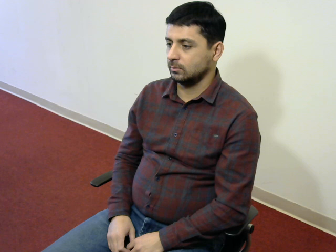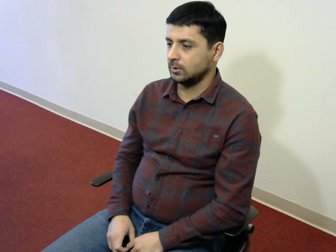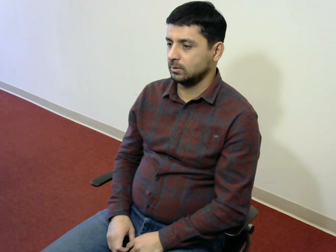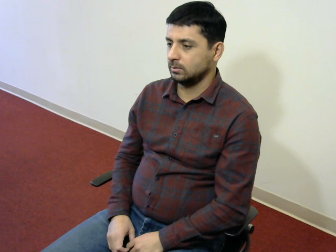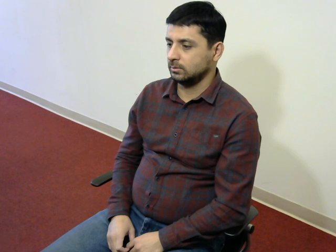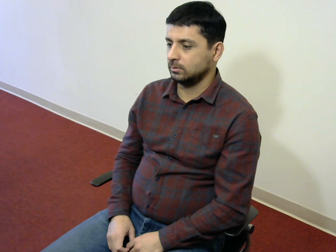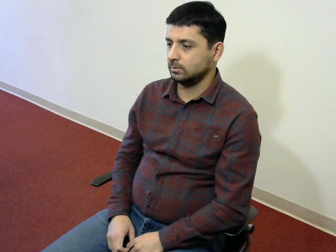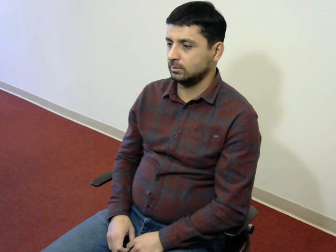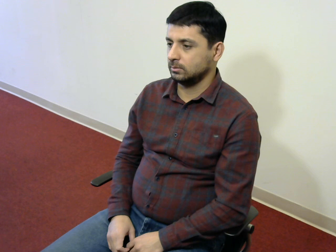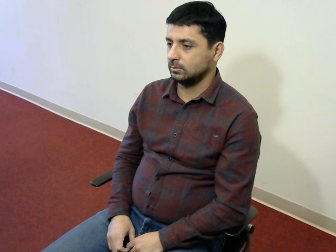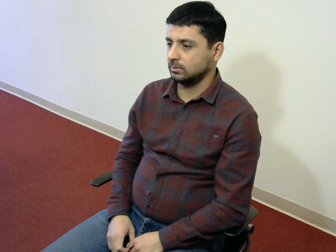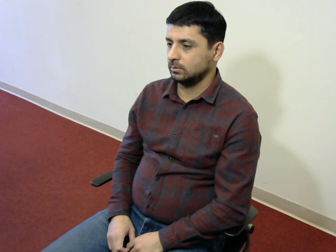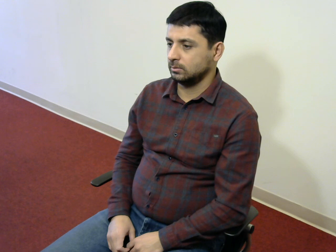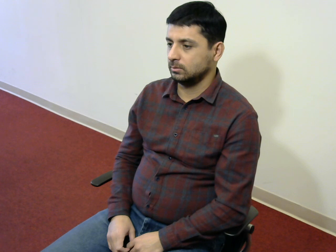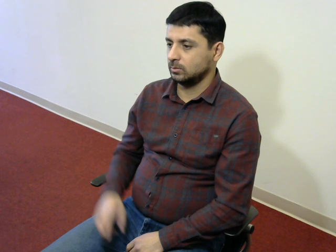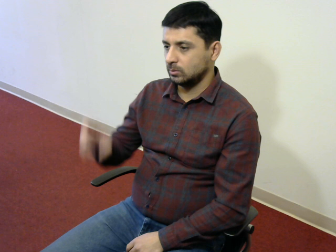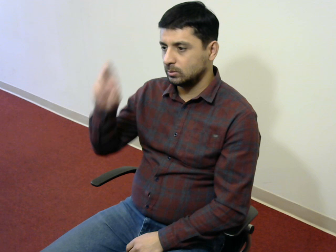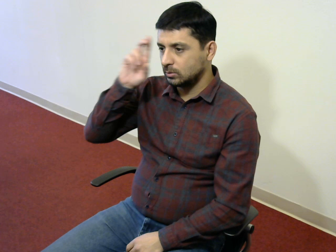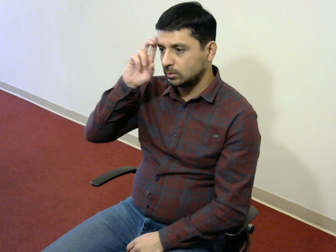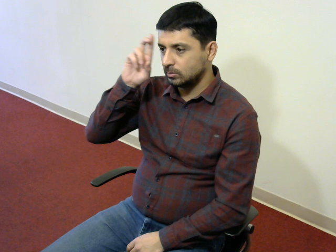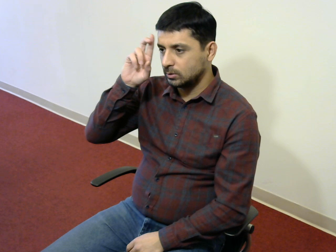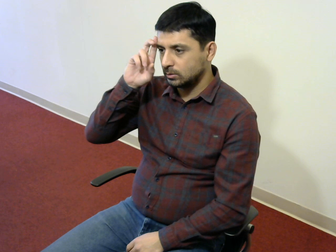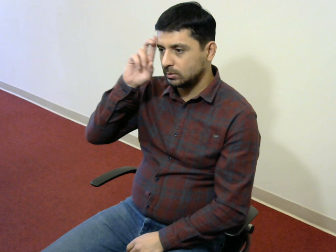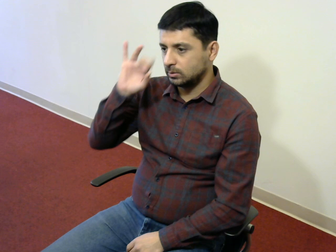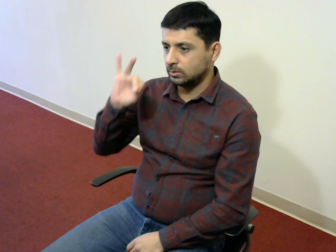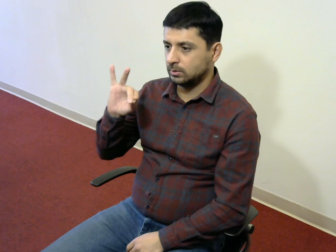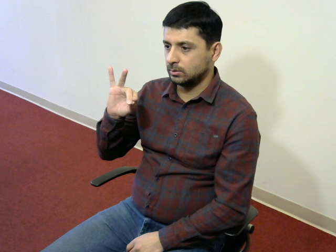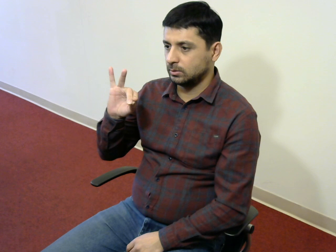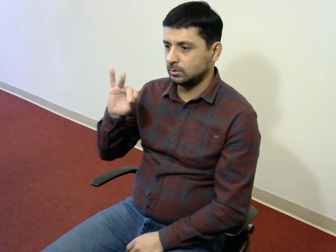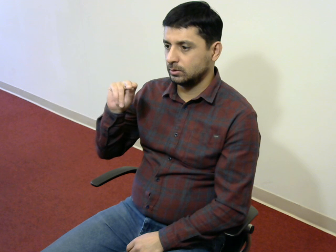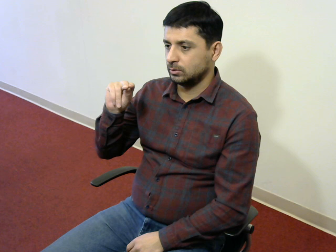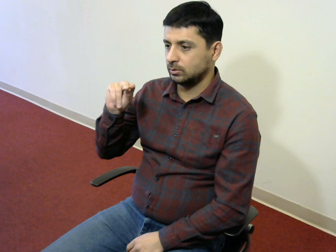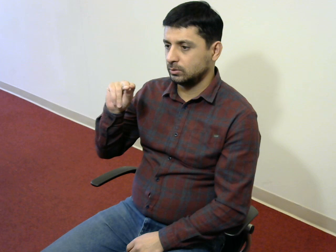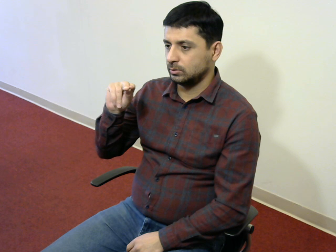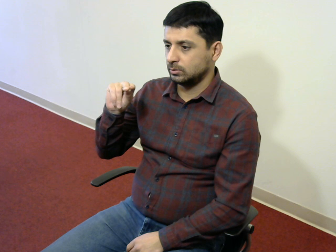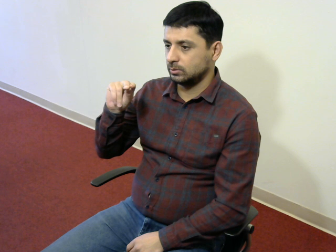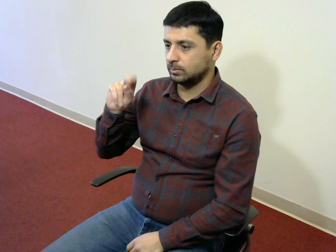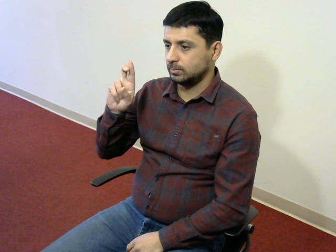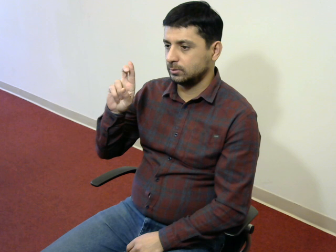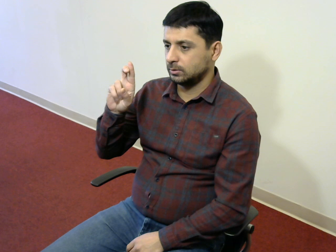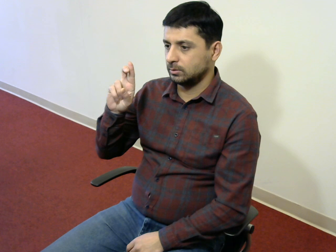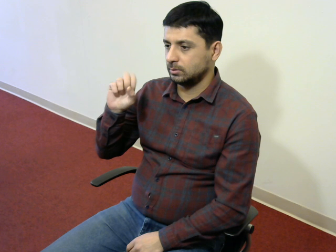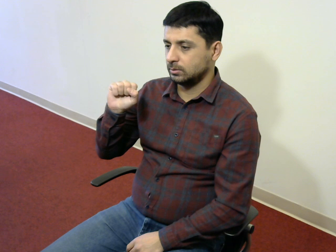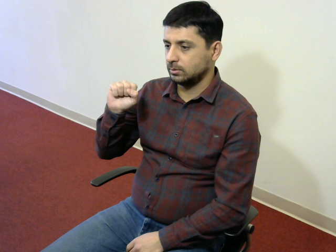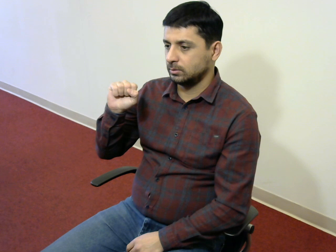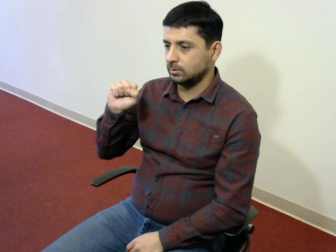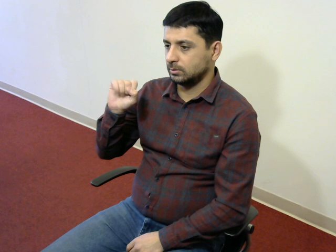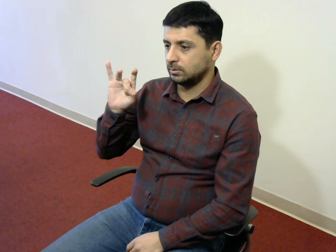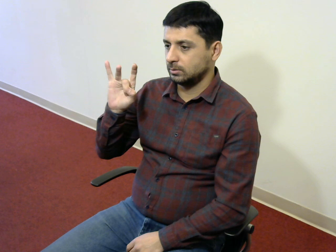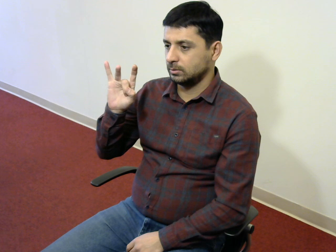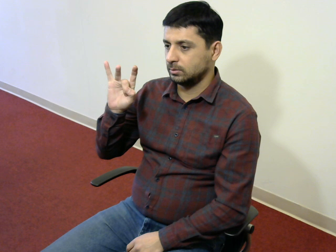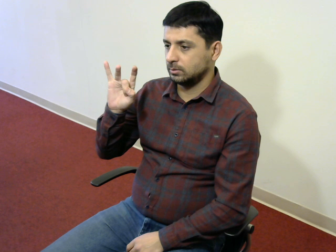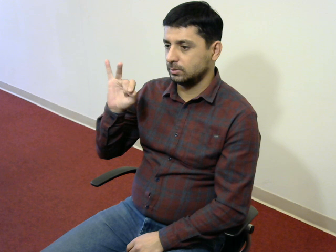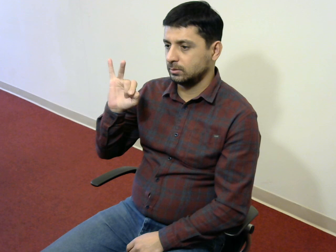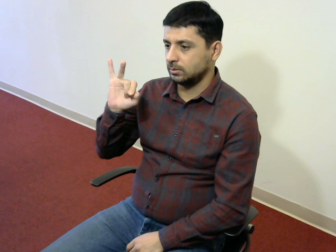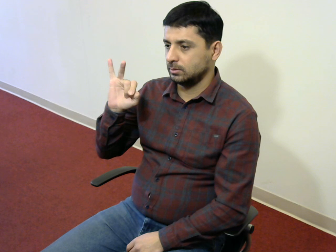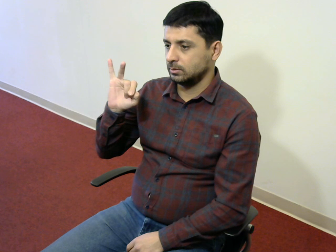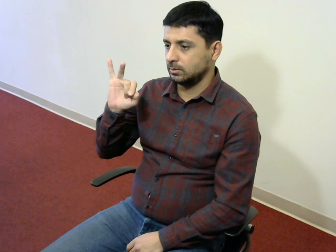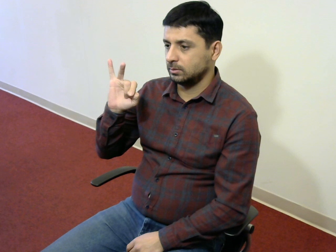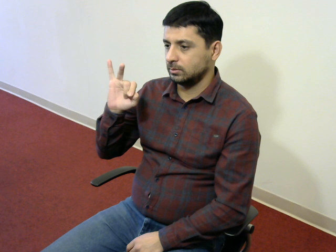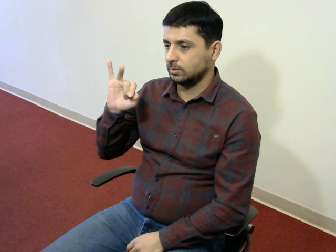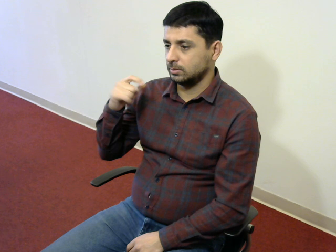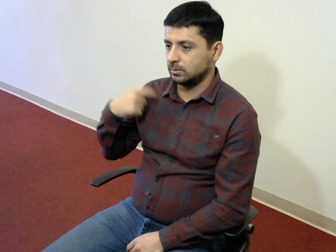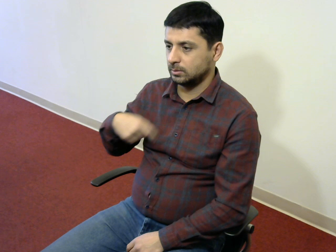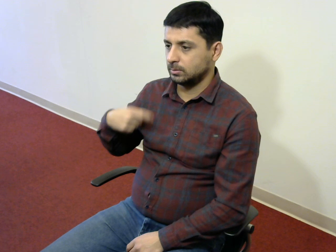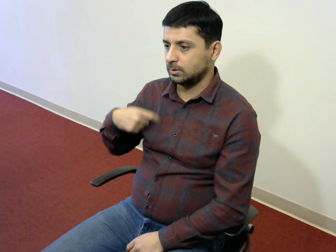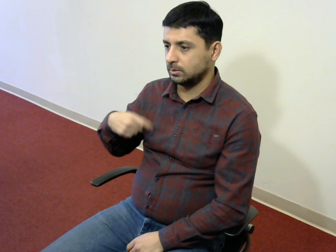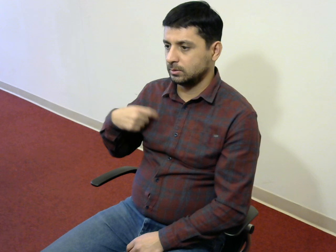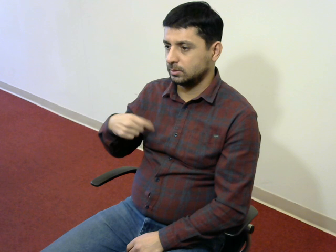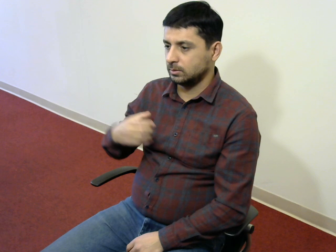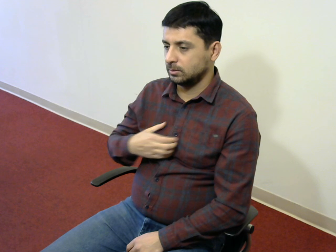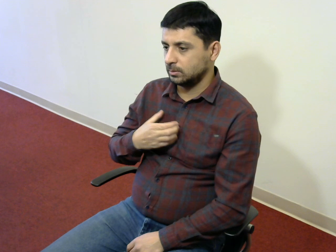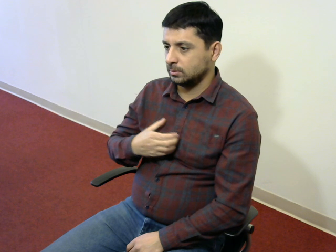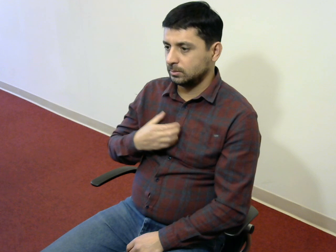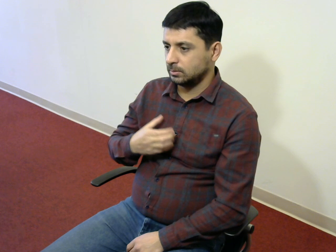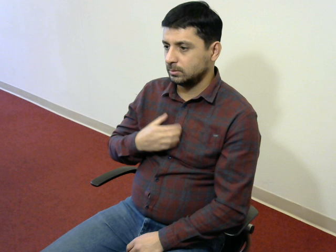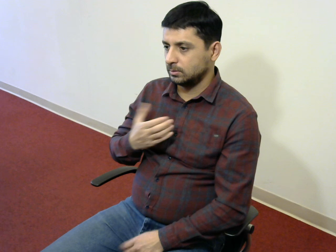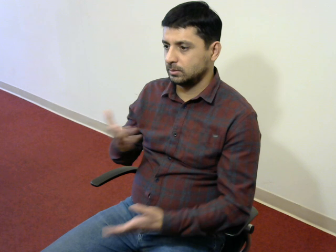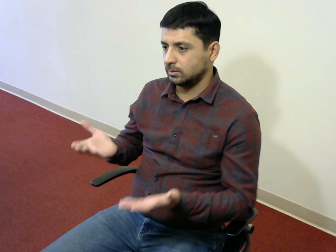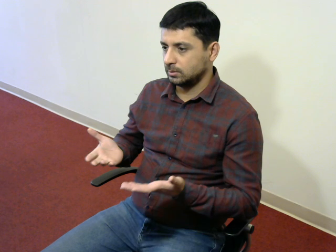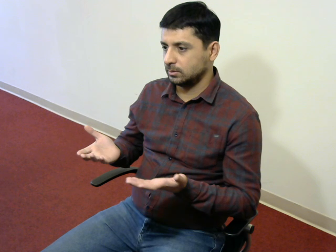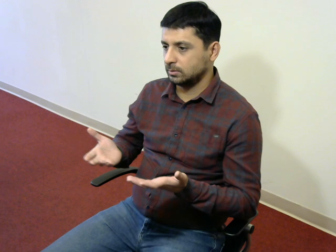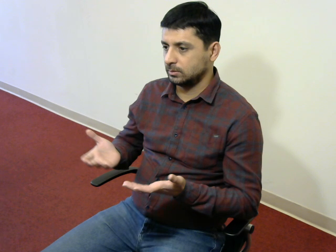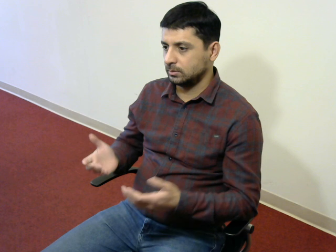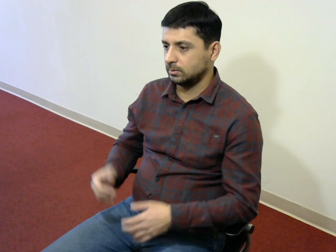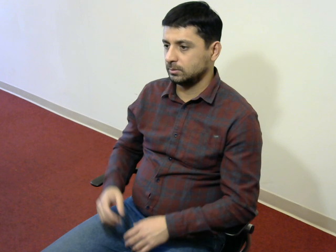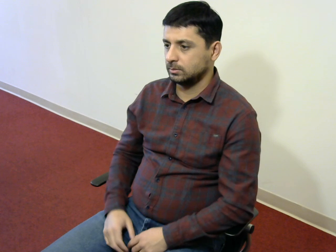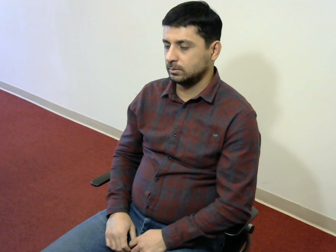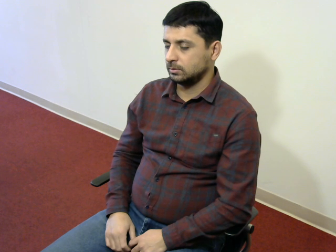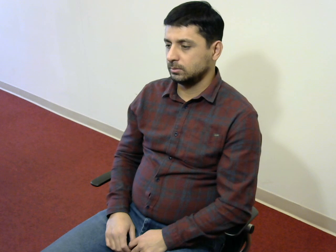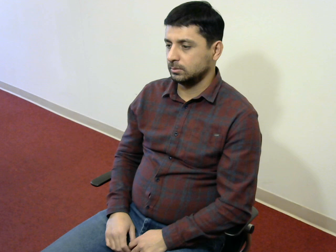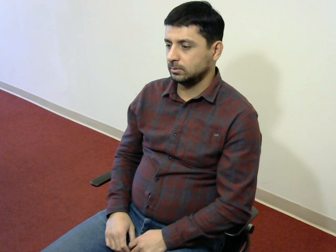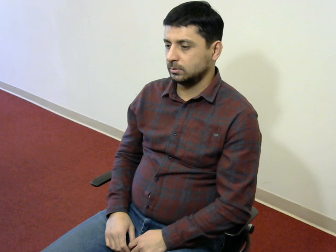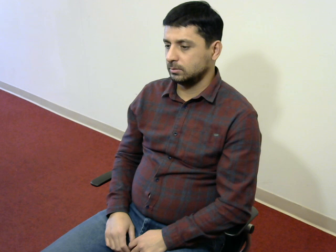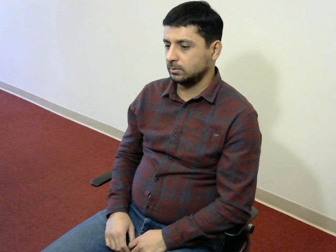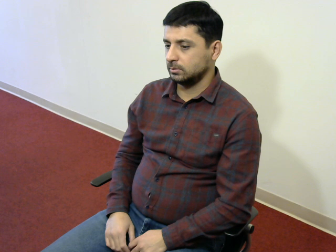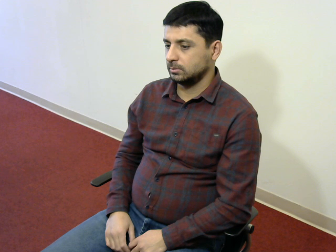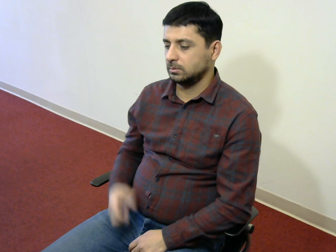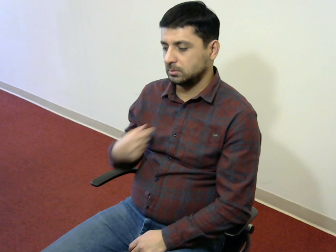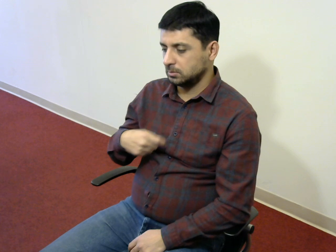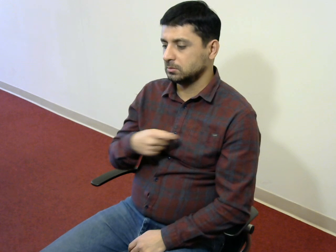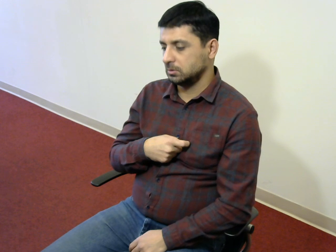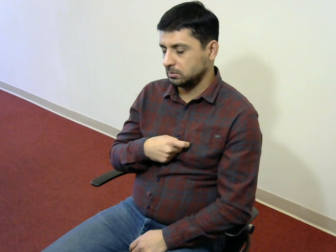Dövlət icbari şəxsi sığorta nədir?